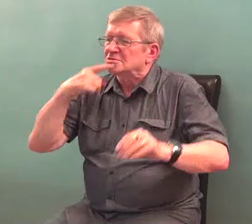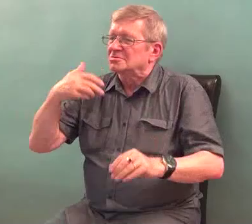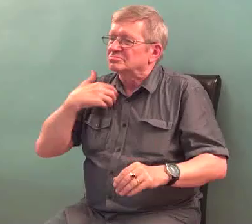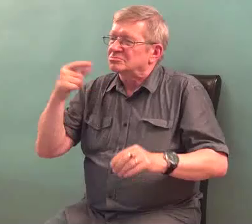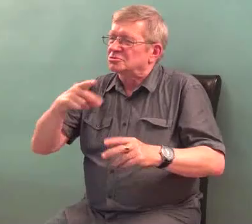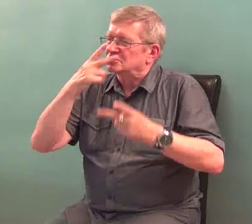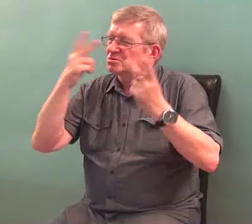Musimy szukać.